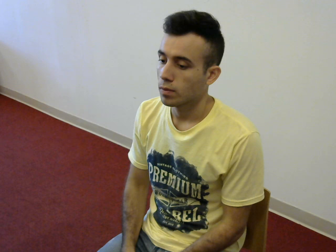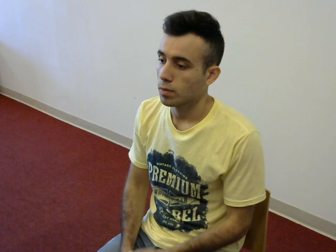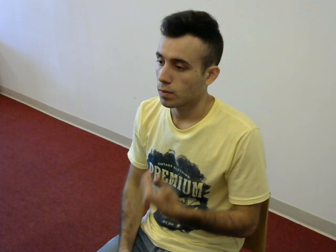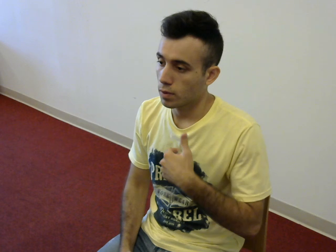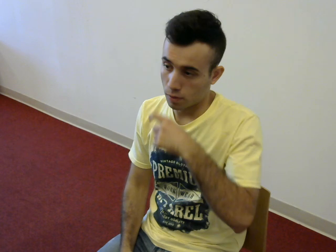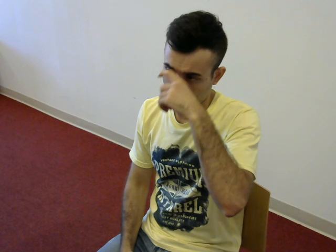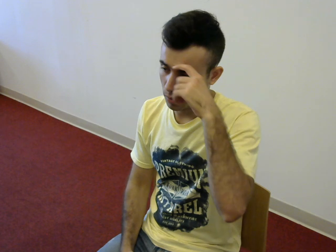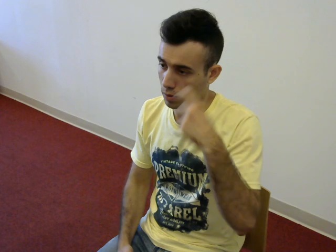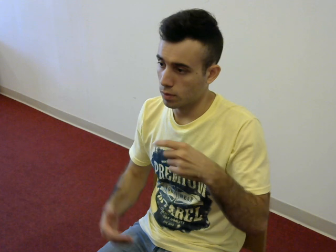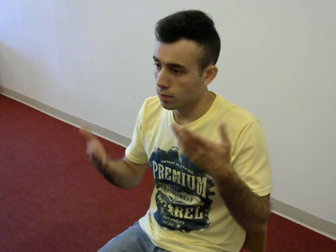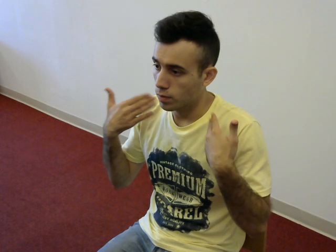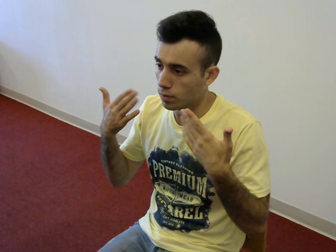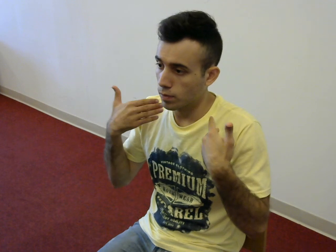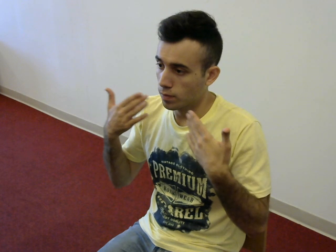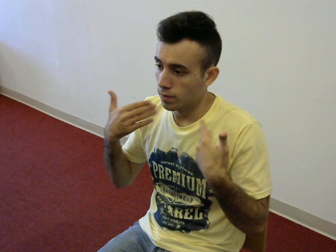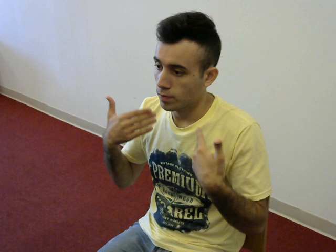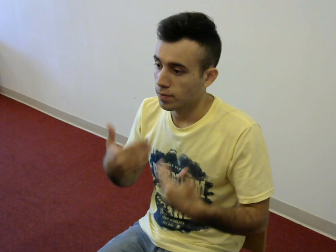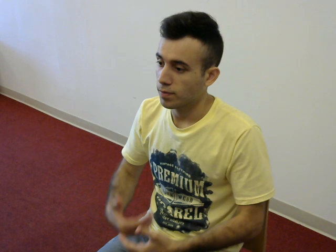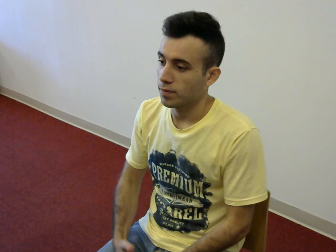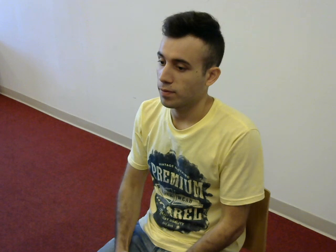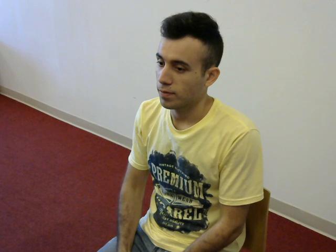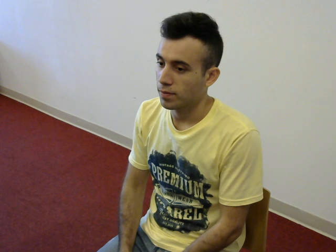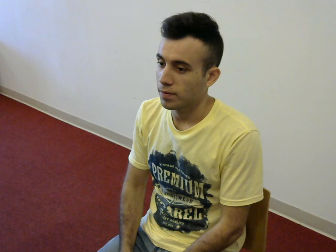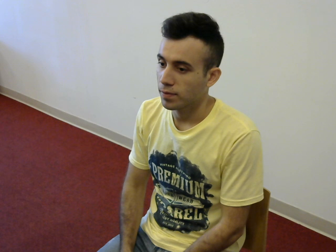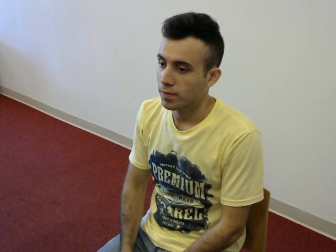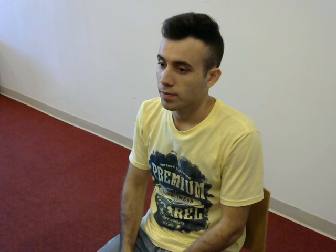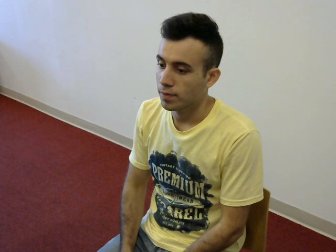Mənə istidir